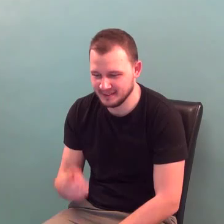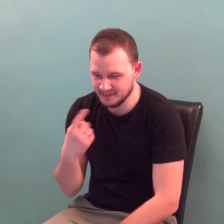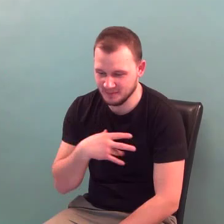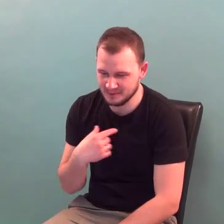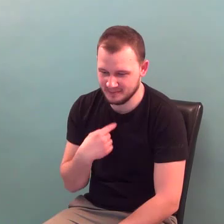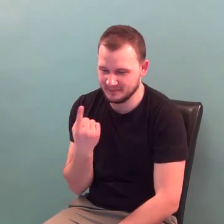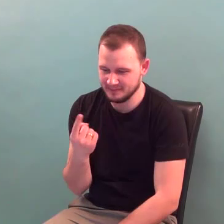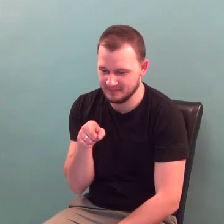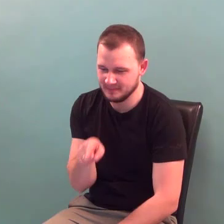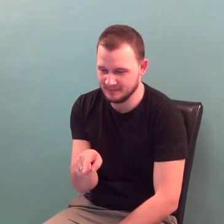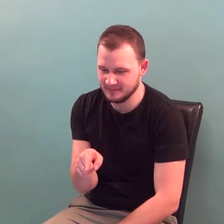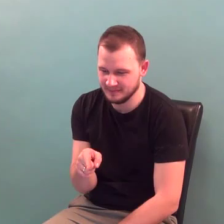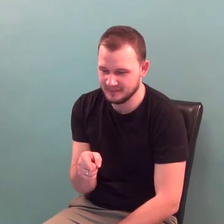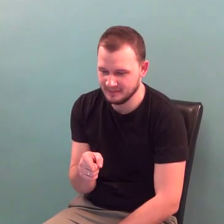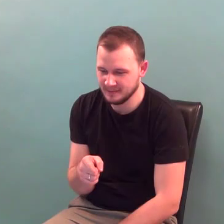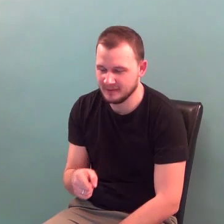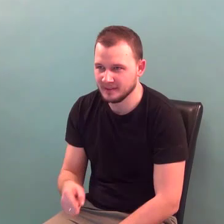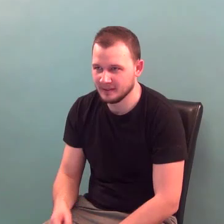Jestem wtedy wolny.